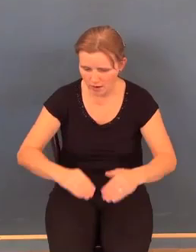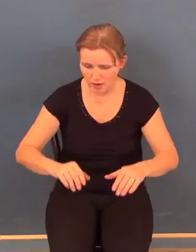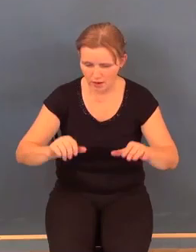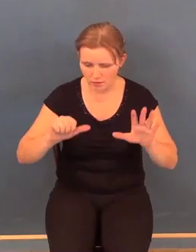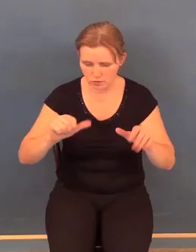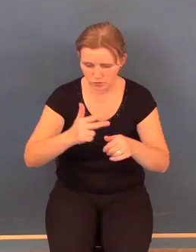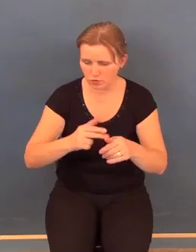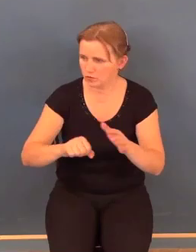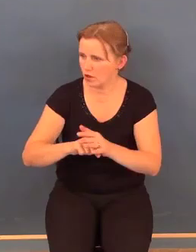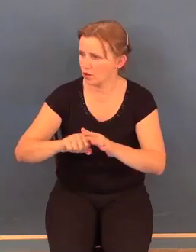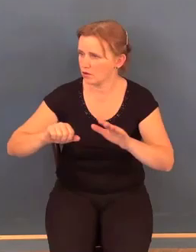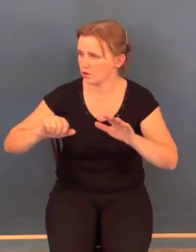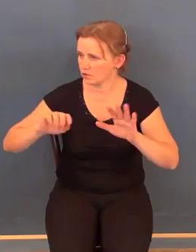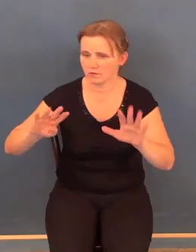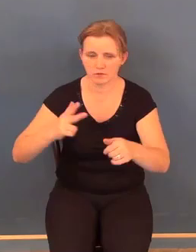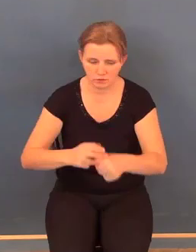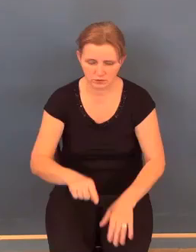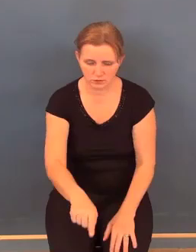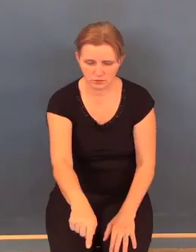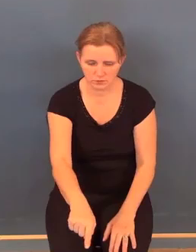Następnie od szóstej trzydzieści do dziewiątej trzydzieści.